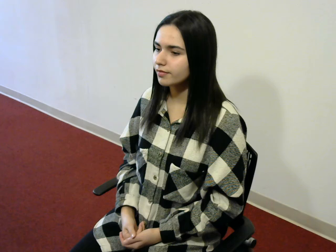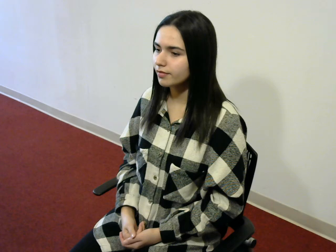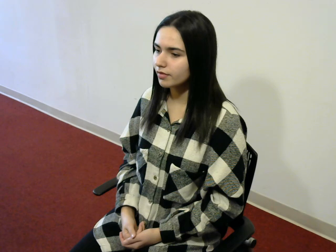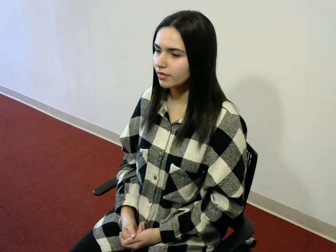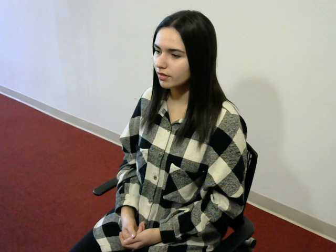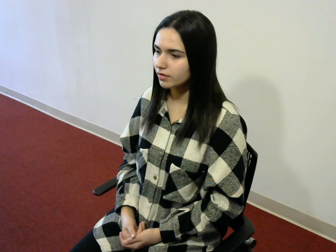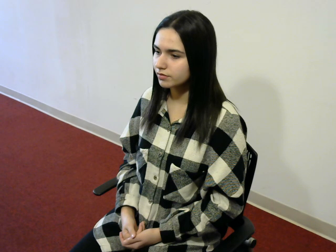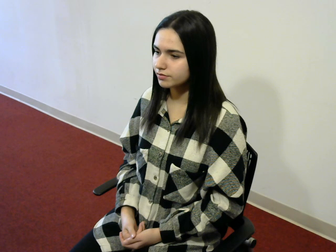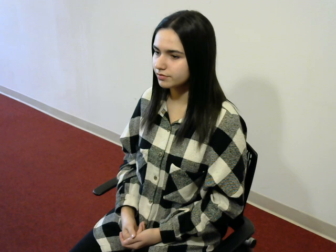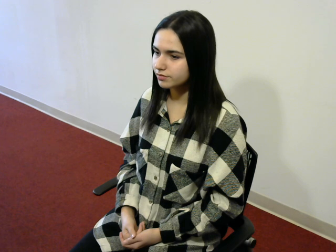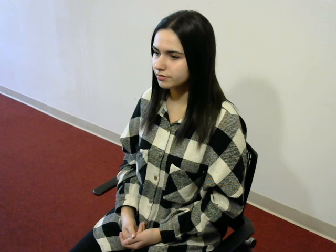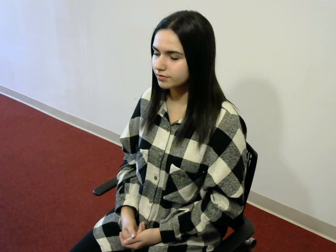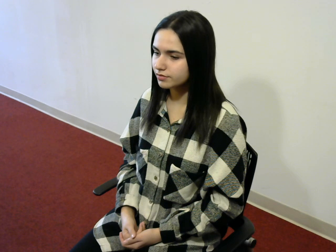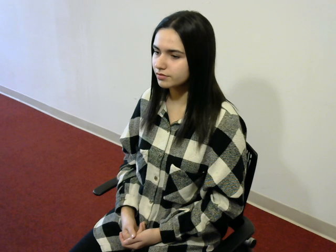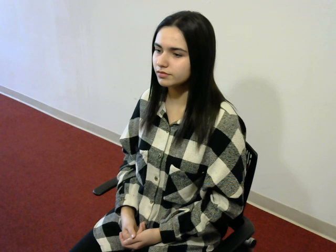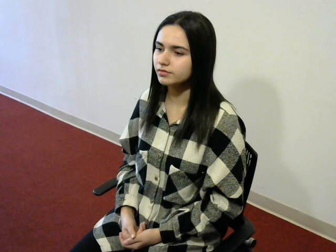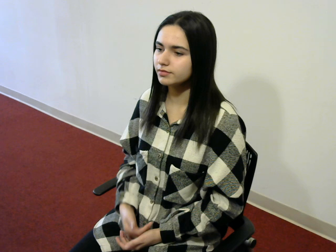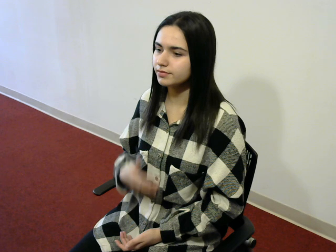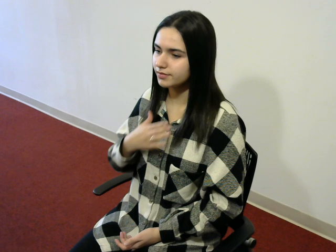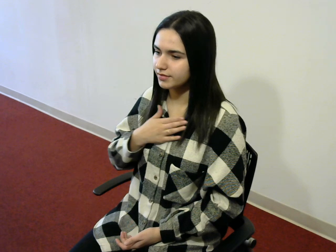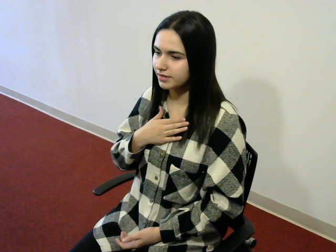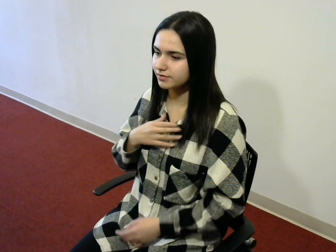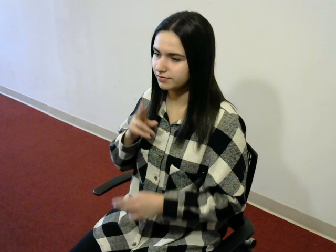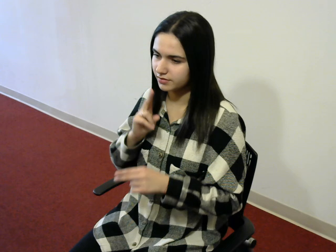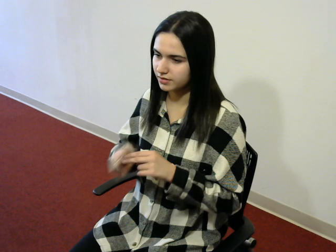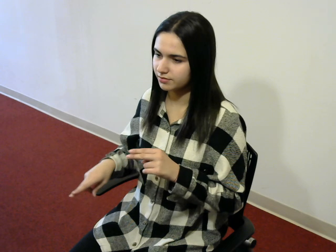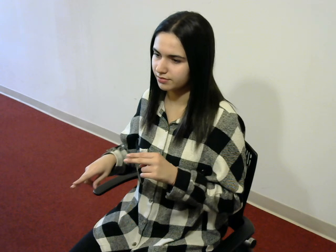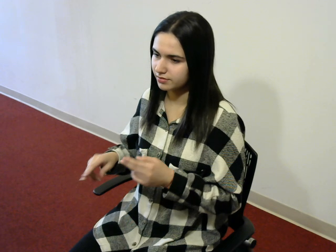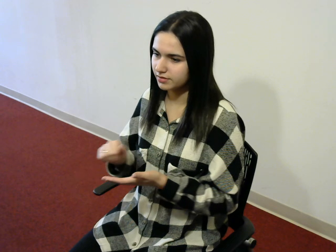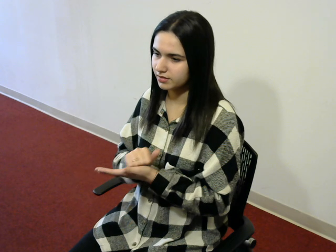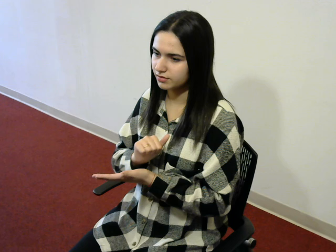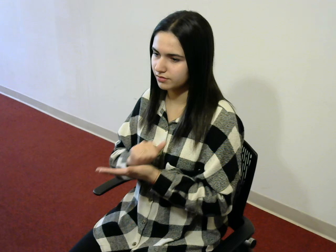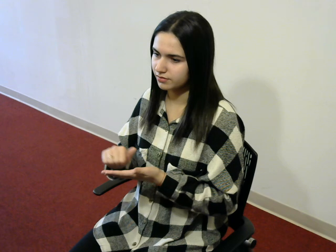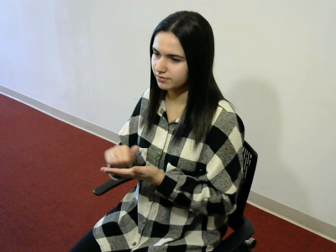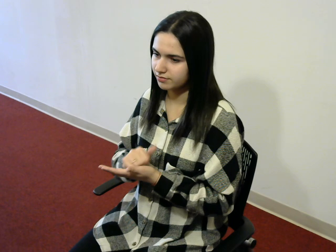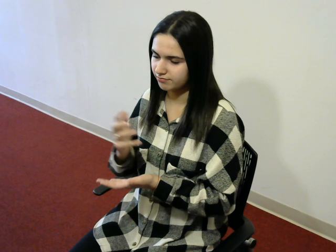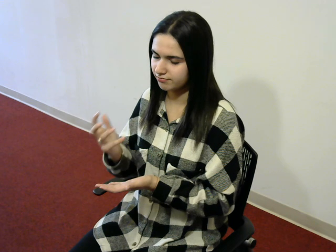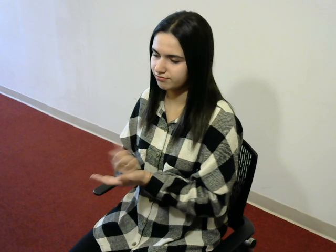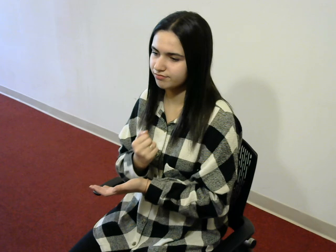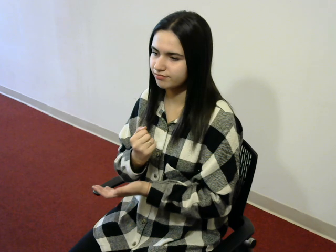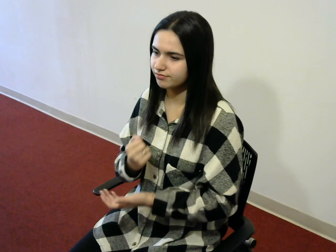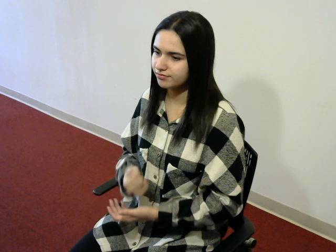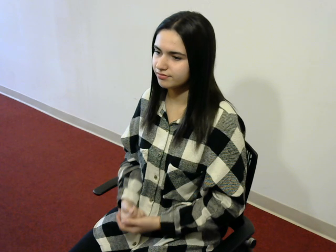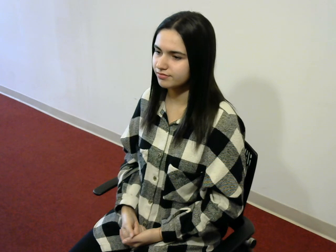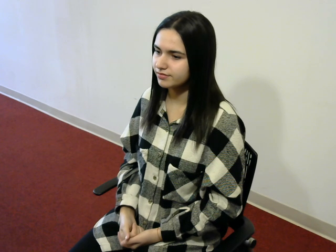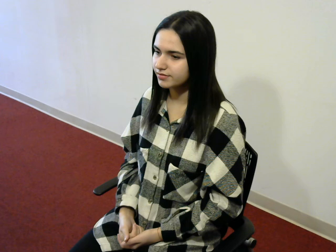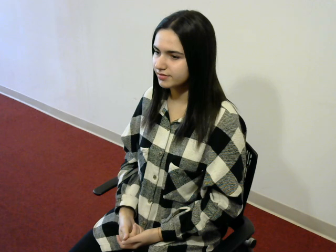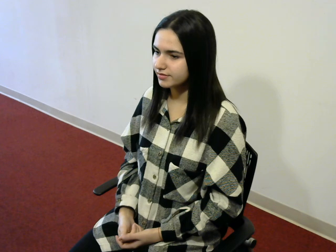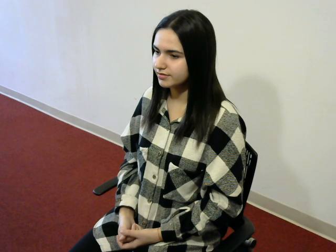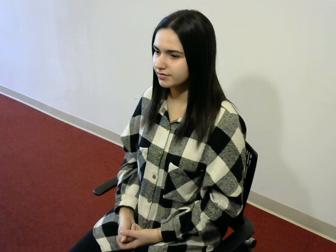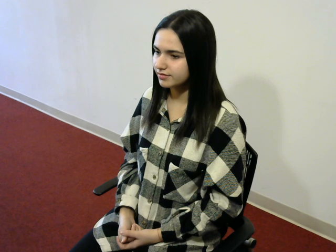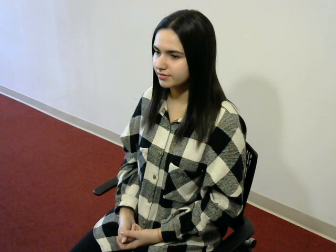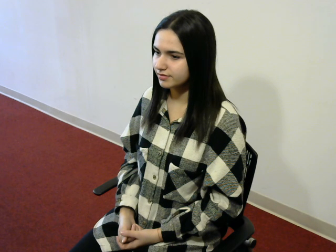Mən itirdiyim sənədi tapmışam